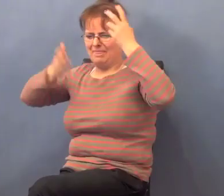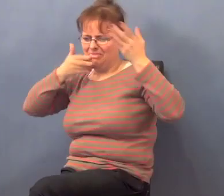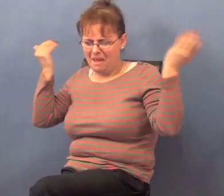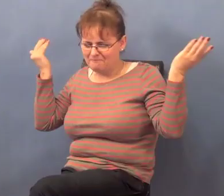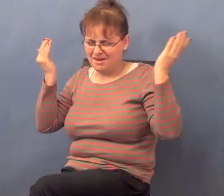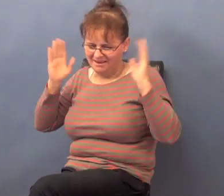Nie ma.